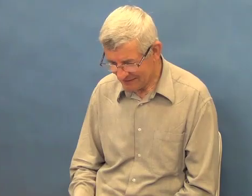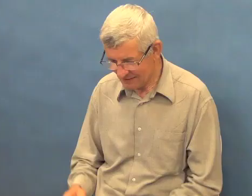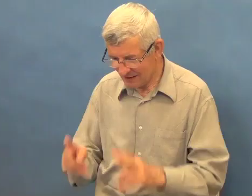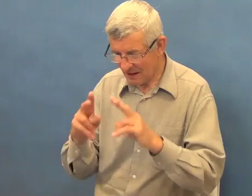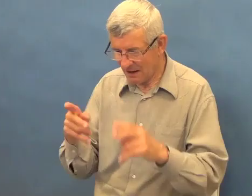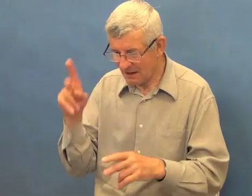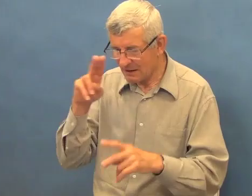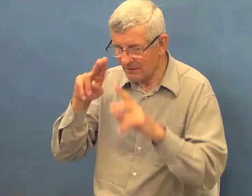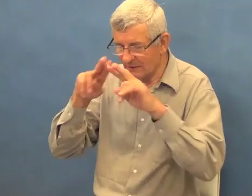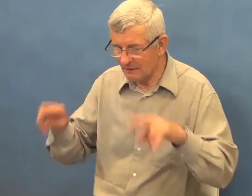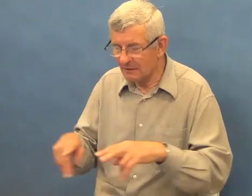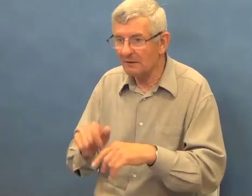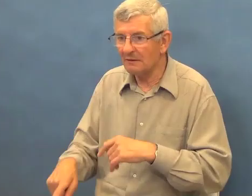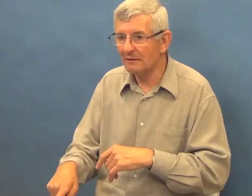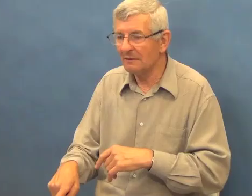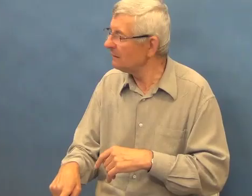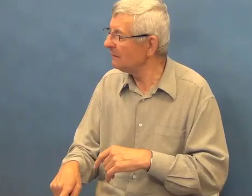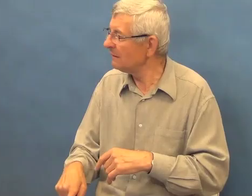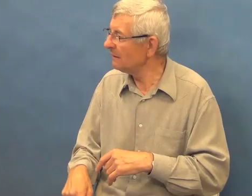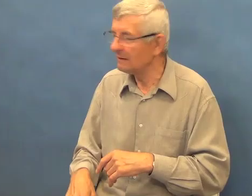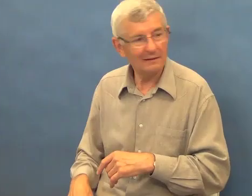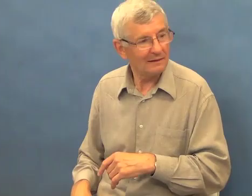Jest niebieski romb.